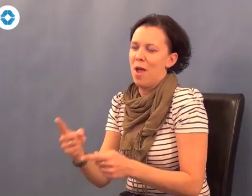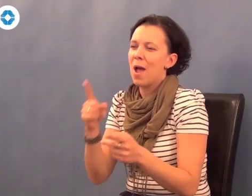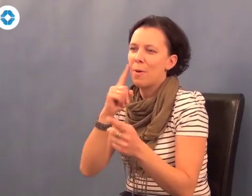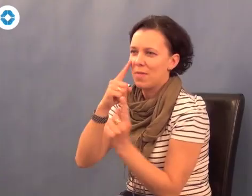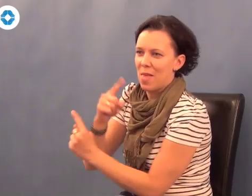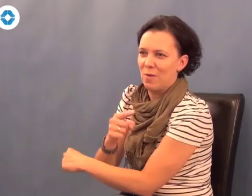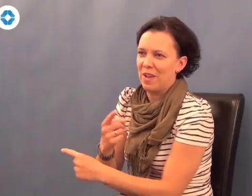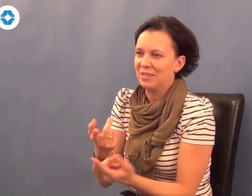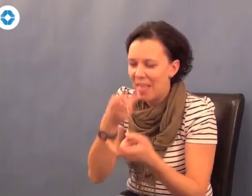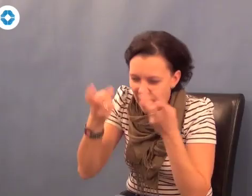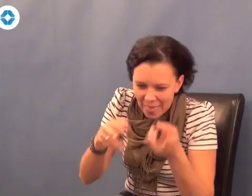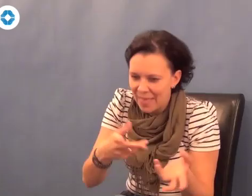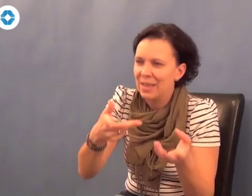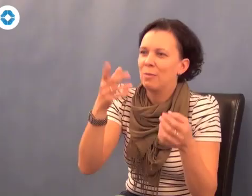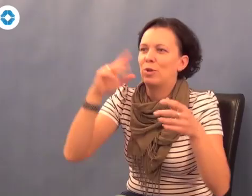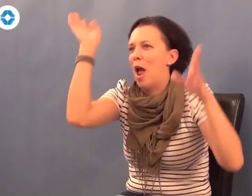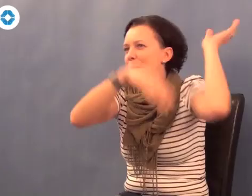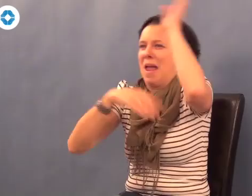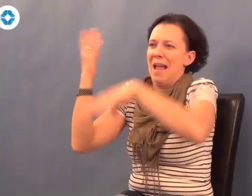Chłopak nie zauważa jej, szuka czegoś i odgania pszczoły.